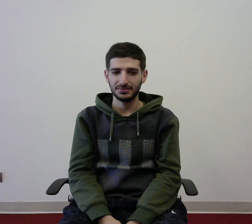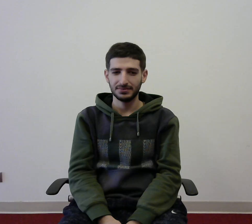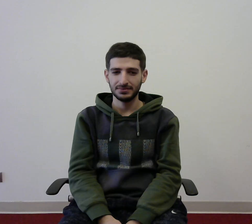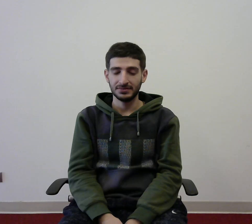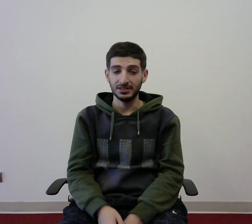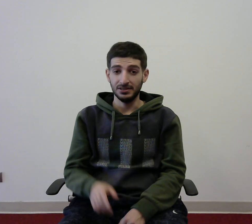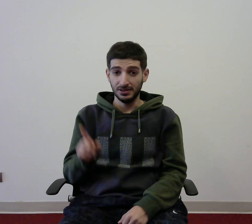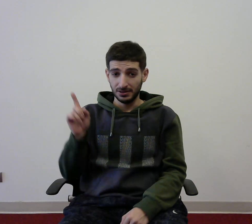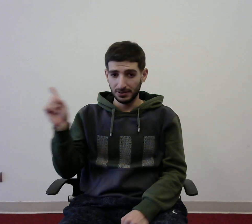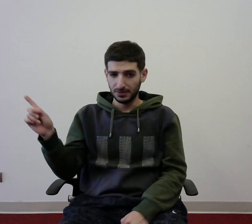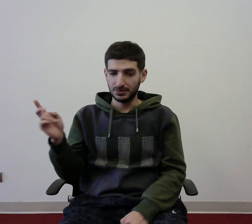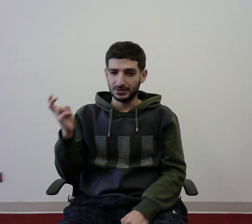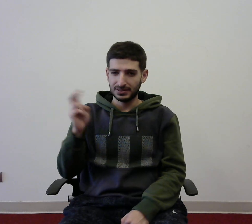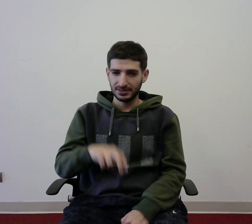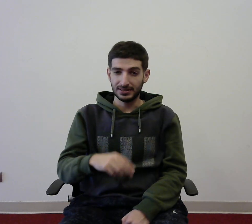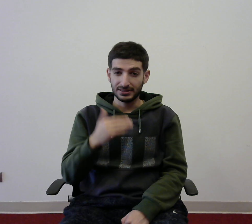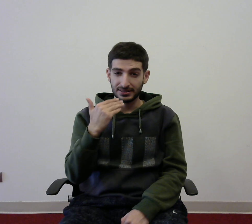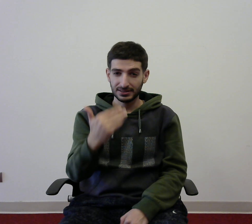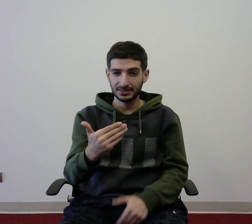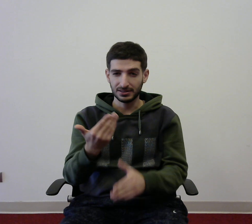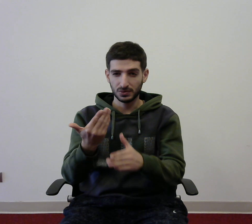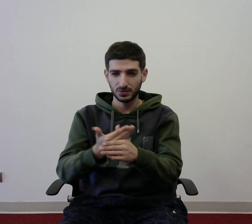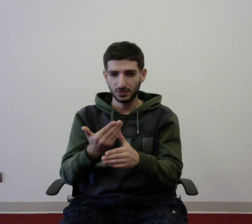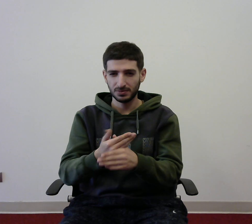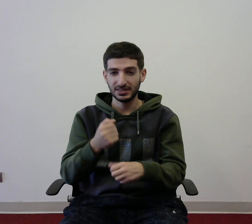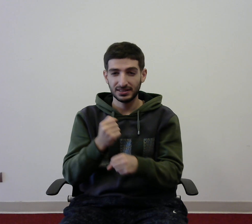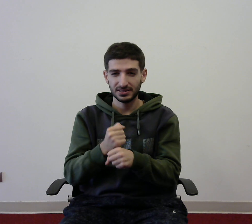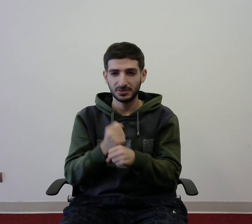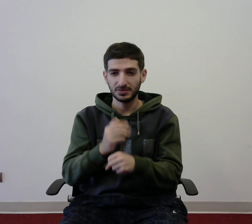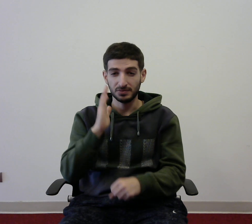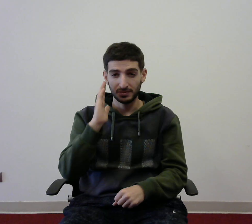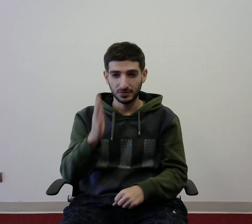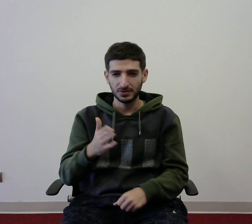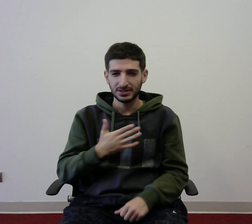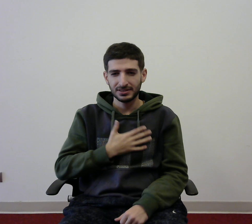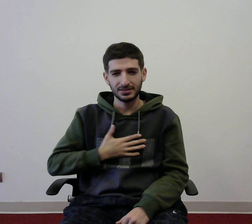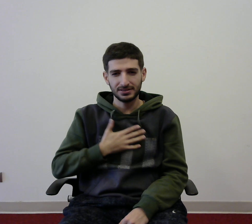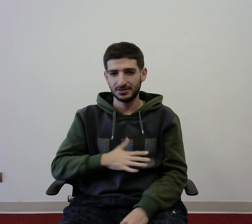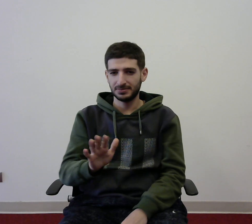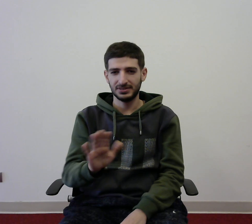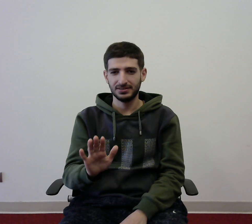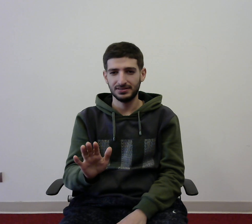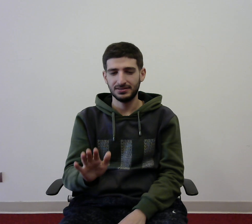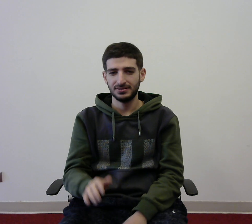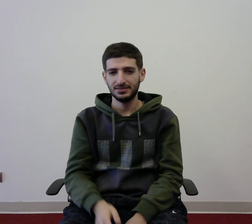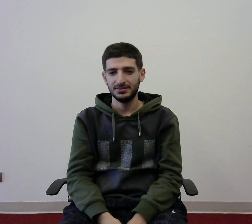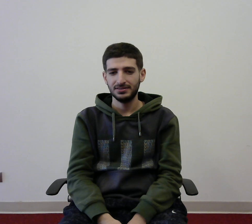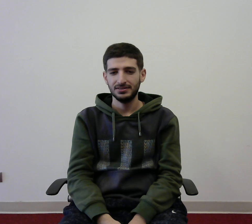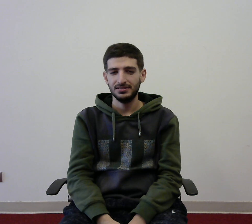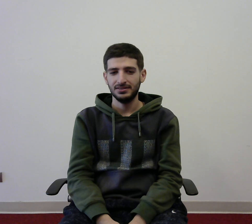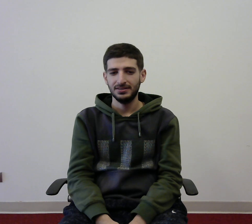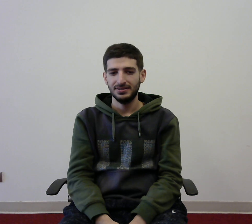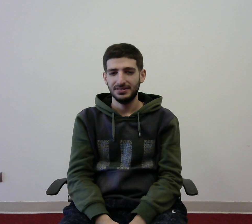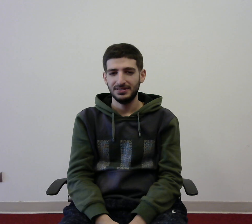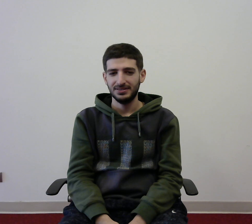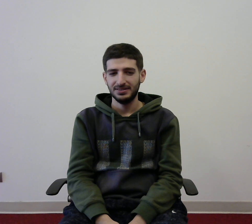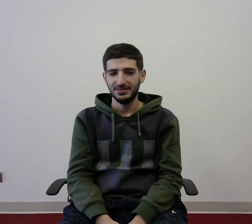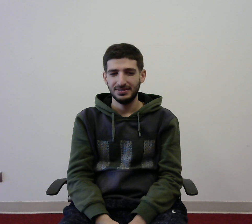O gəlib sizə kömək edəcək, narahat olmayın